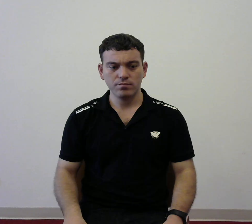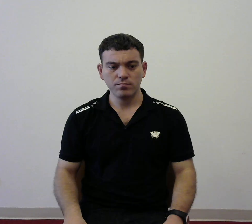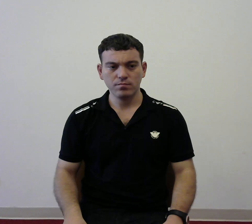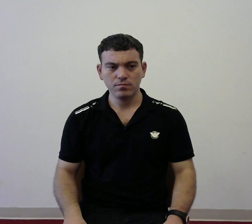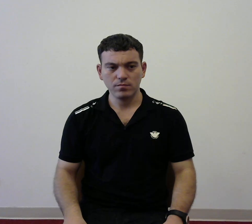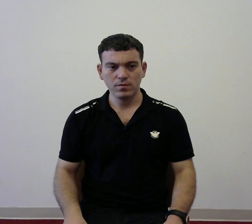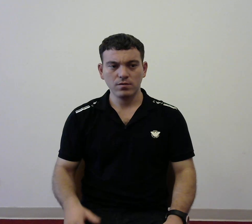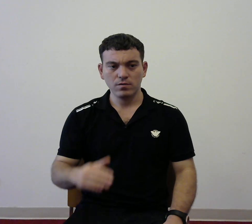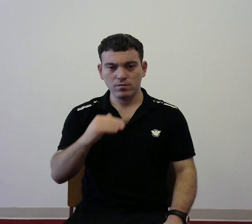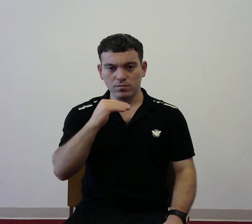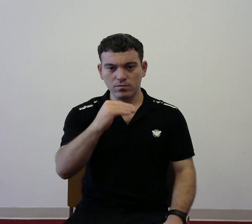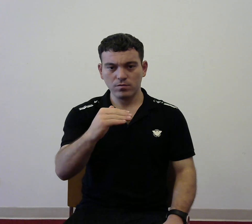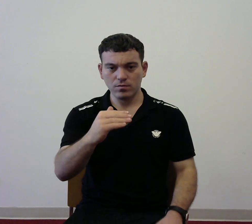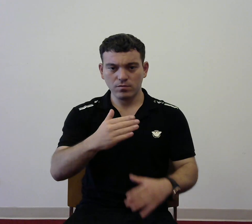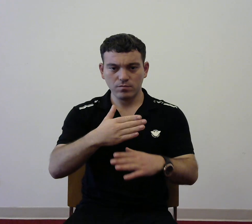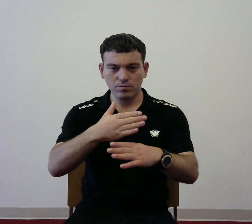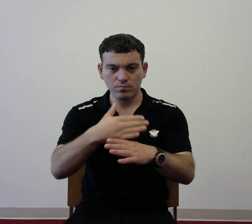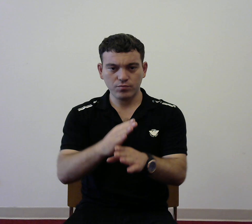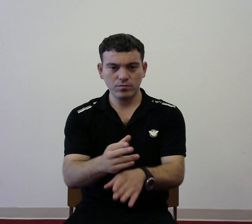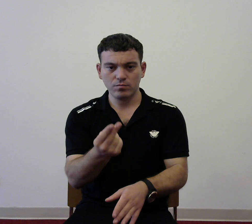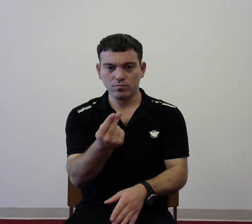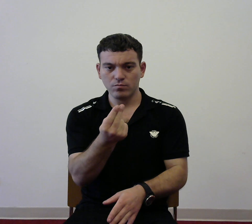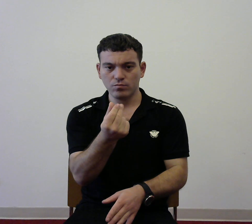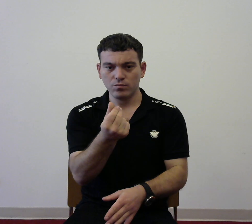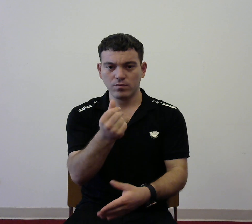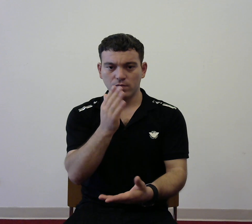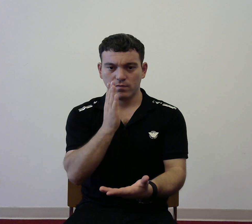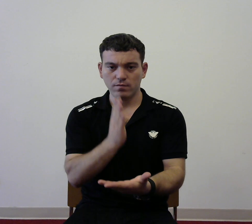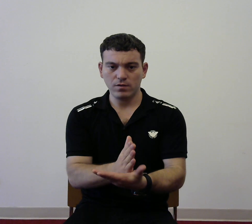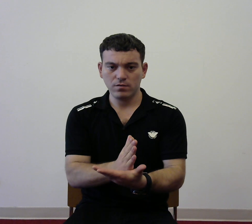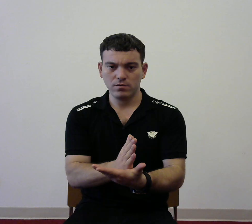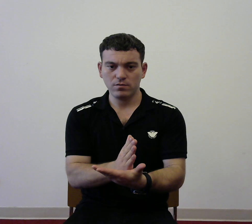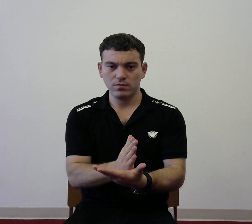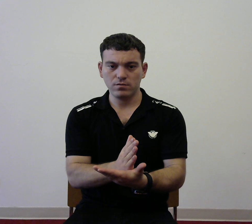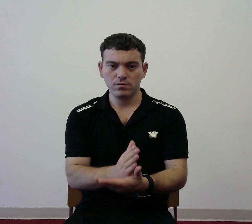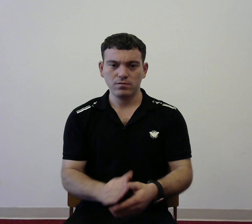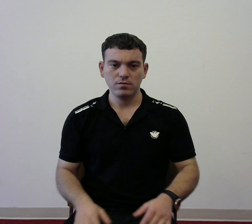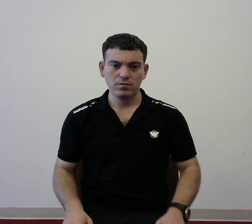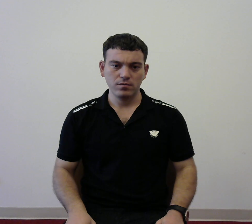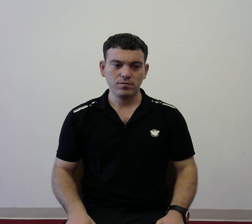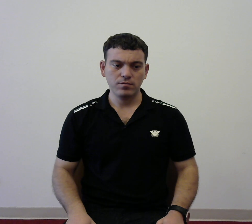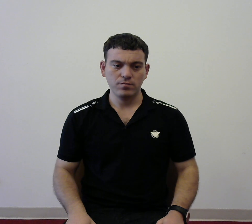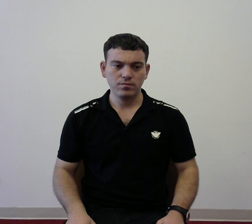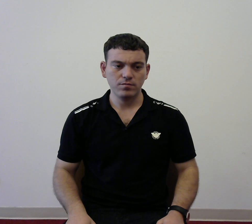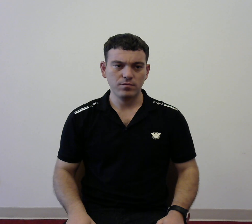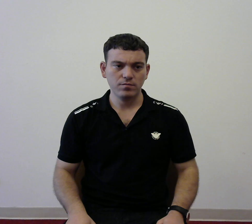Sizdə xırda pul varmı?